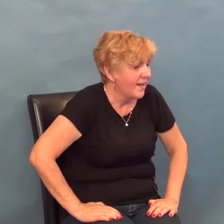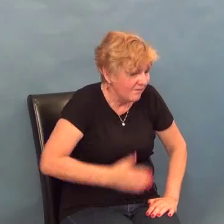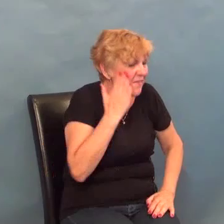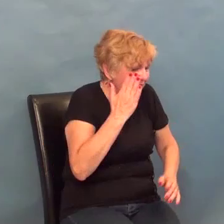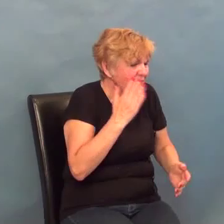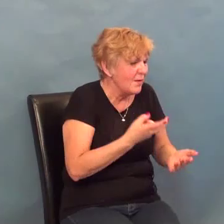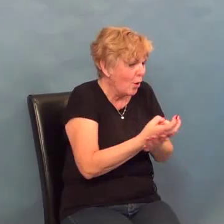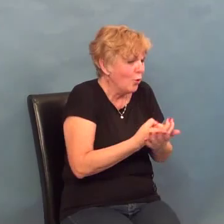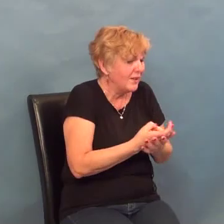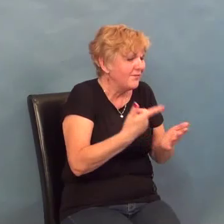Luty dwa tysiące jedenaście.